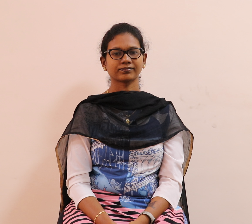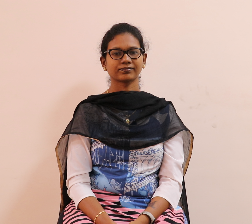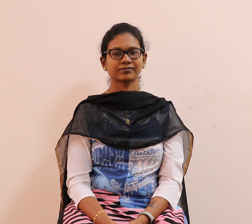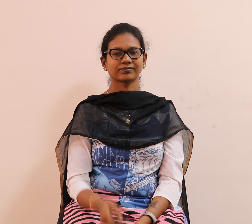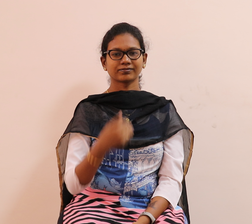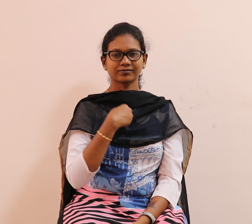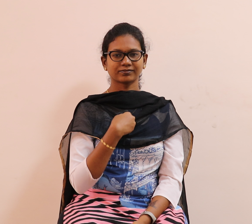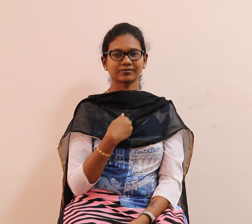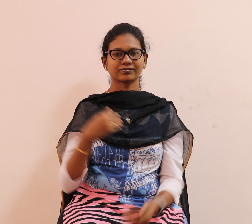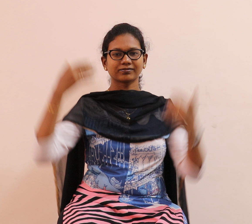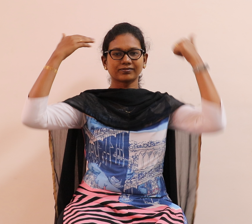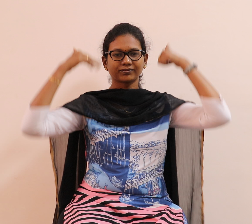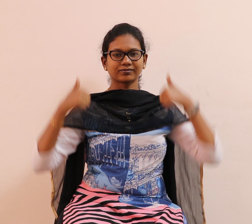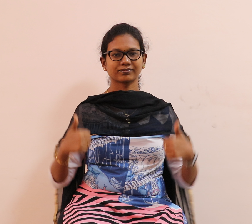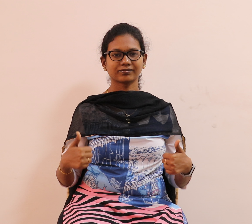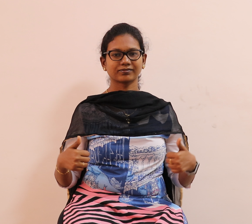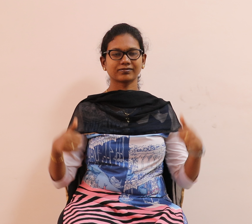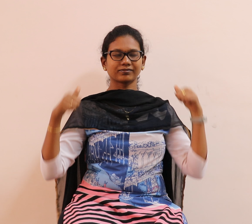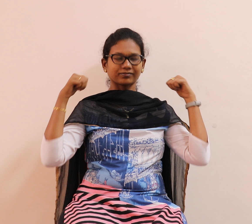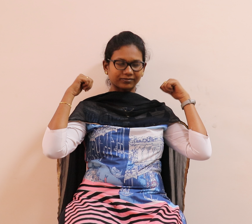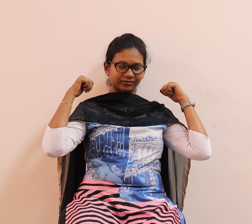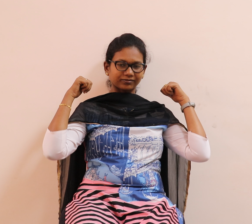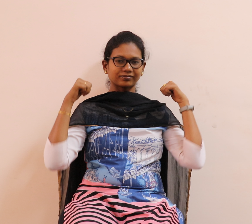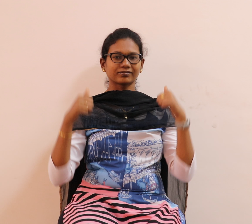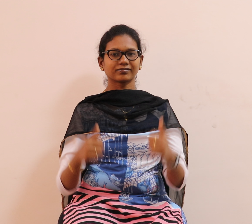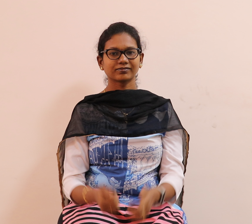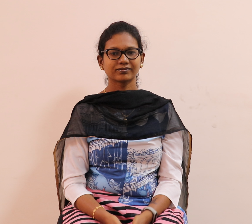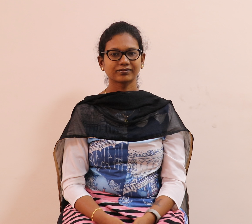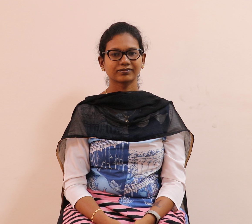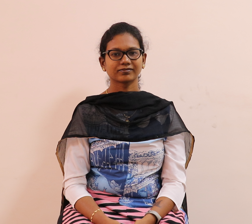i am feeling bored